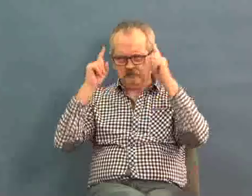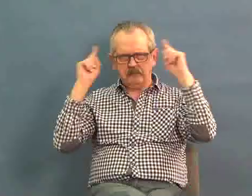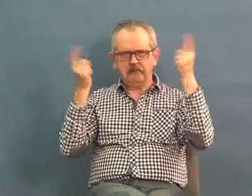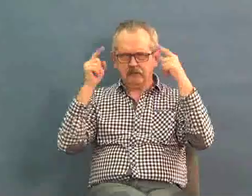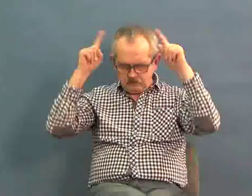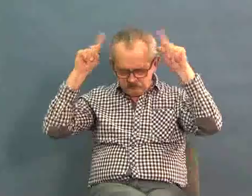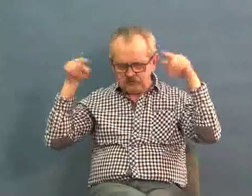Myszka Miki.